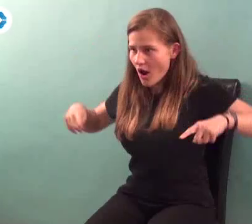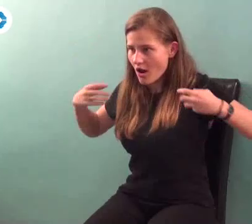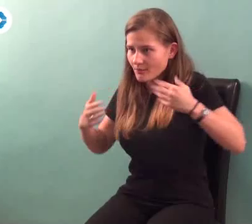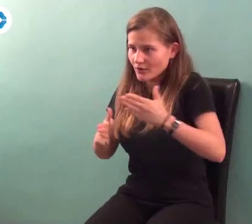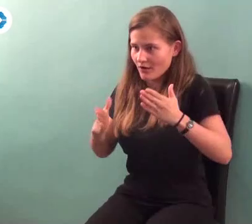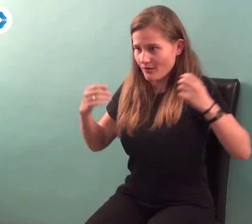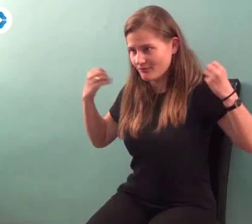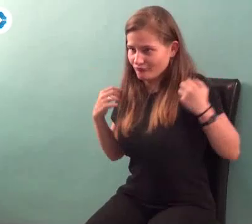Przygotowuje się, wrzuca coś do plecaka.